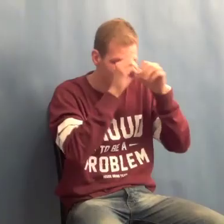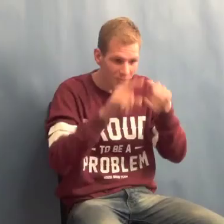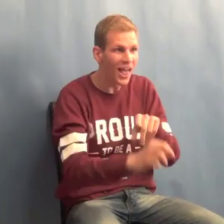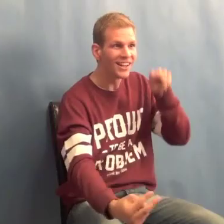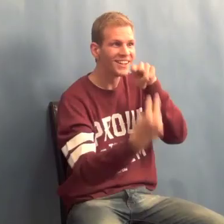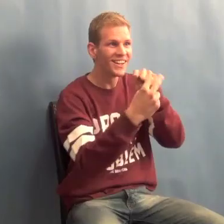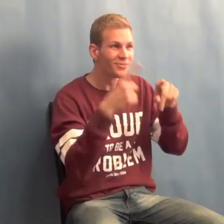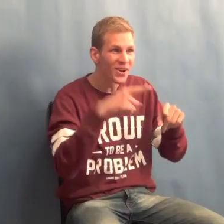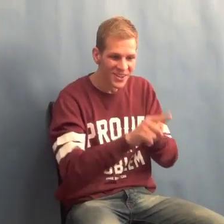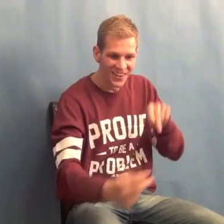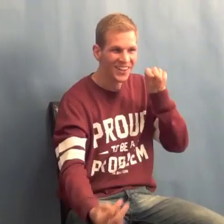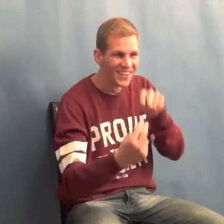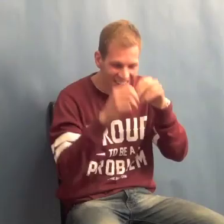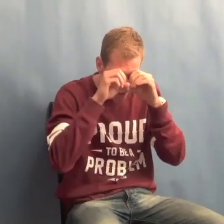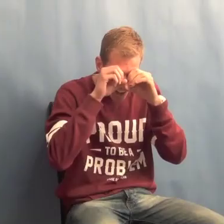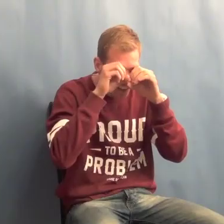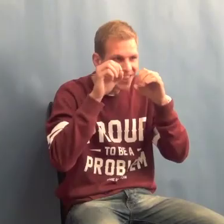Patrzyli na siebie przez lornetki w tym samym czasie.